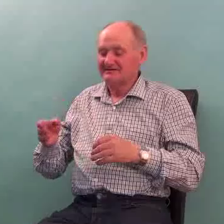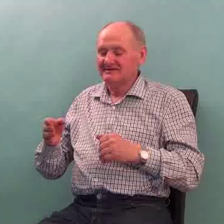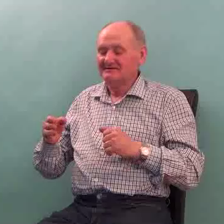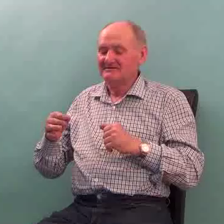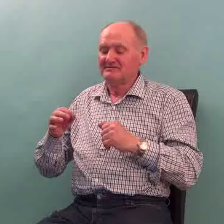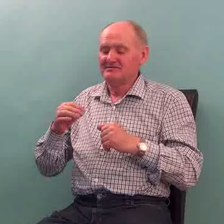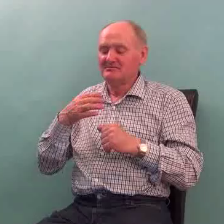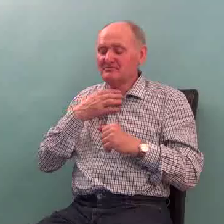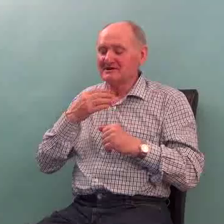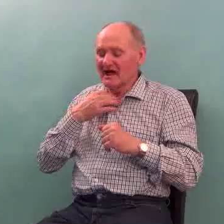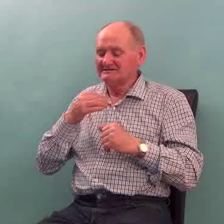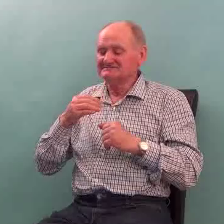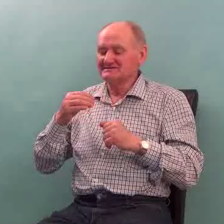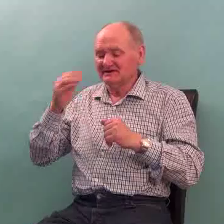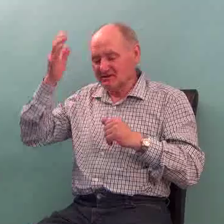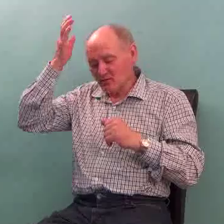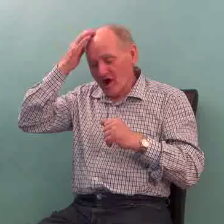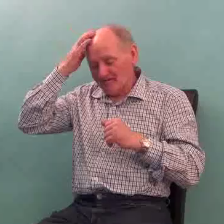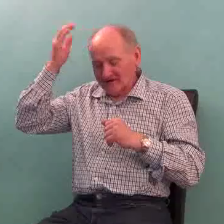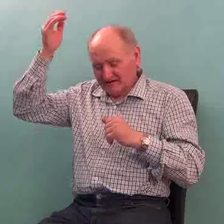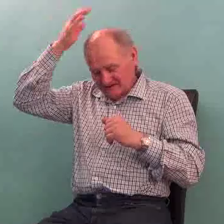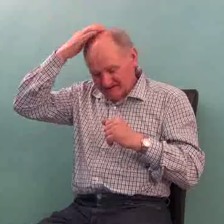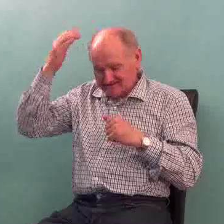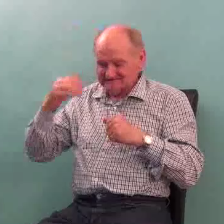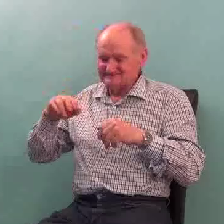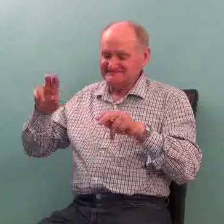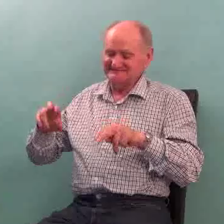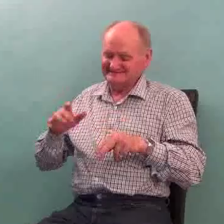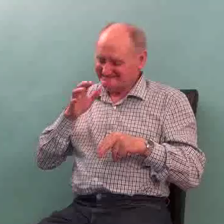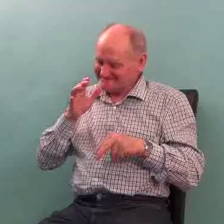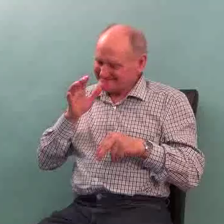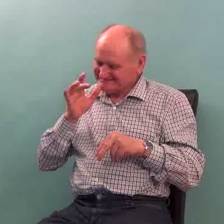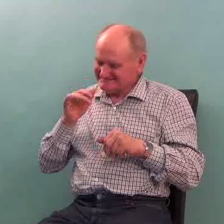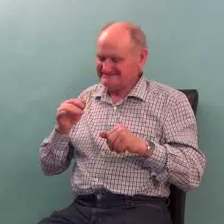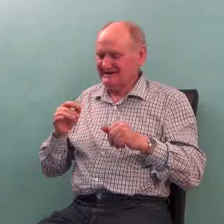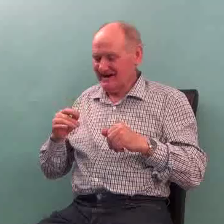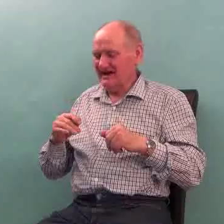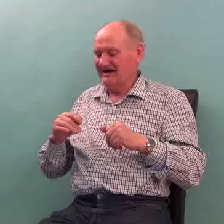Pies jest na głowie chłopca i się cieszy.